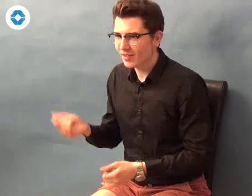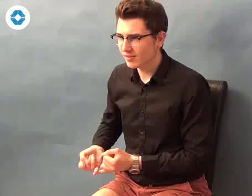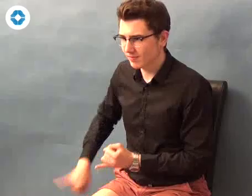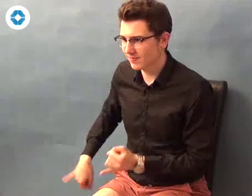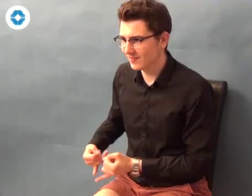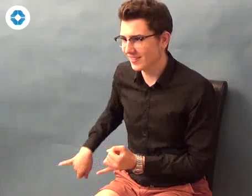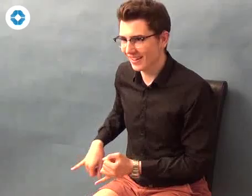Chaplin odpycha go nogą.